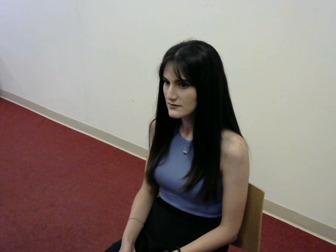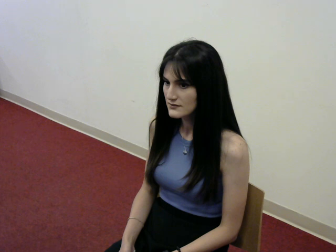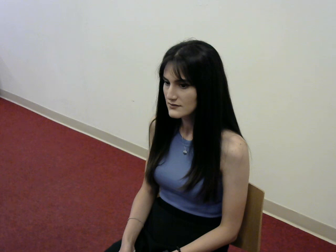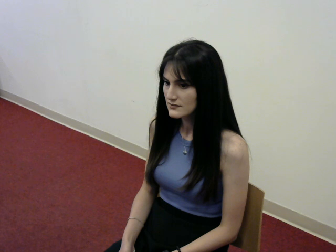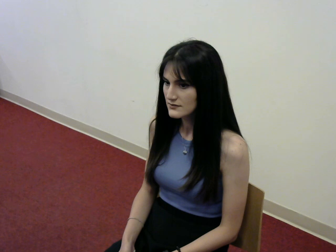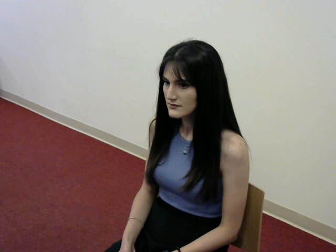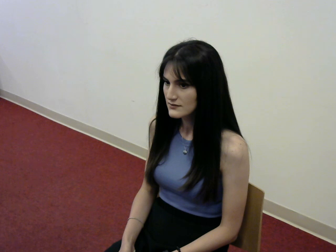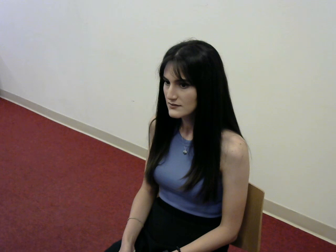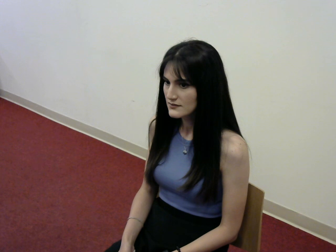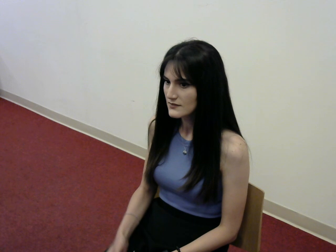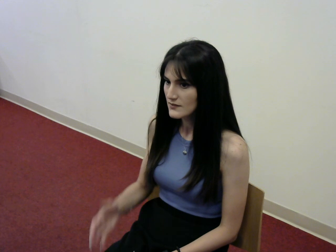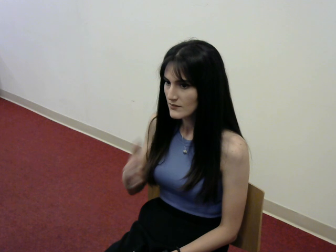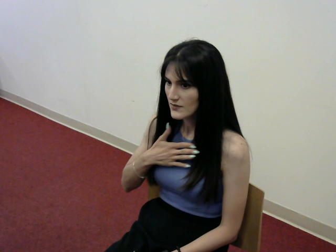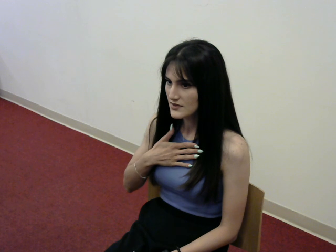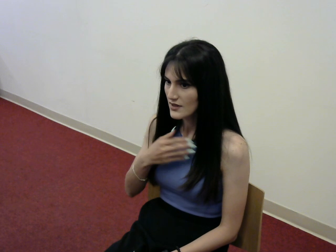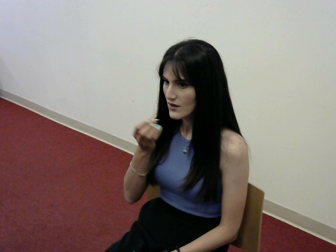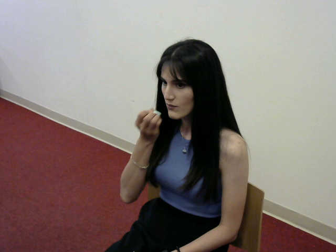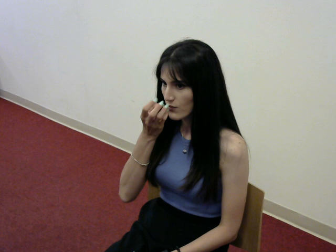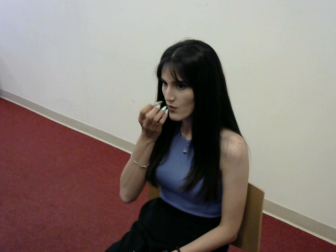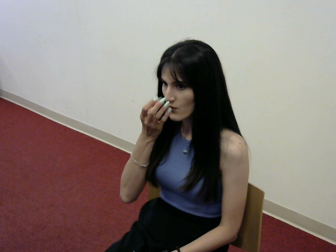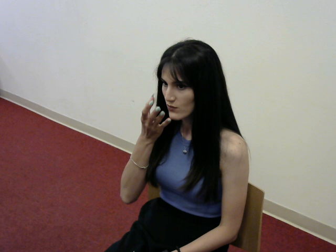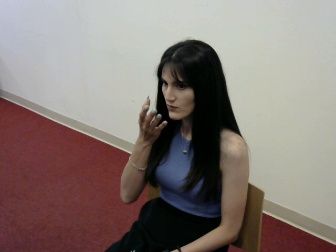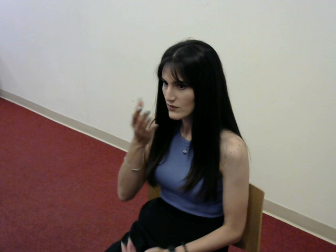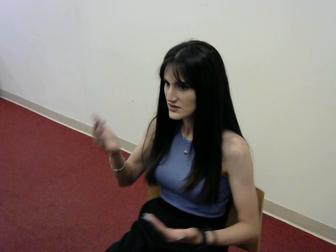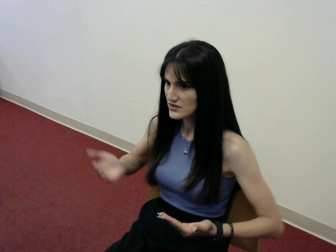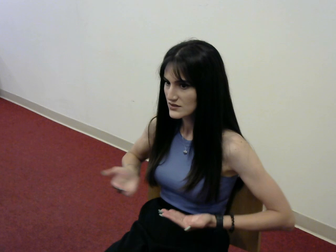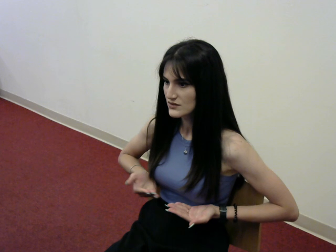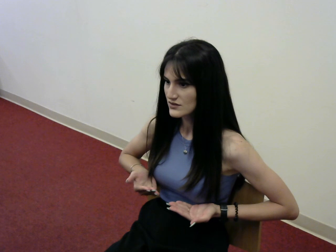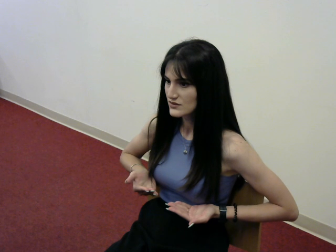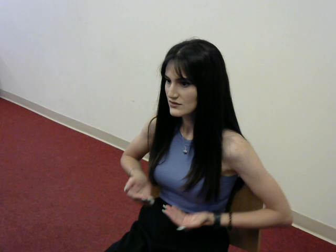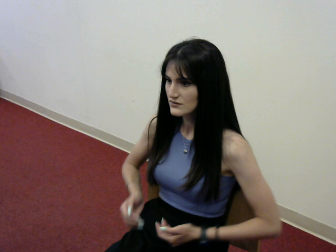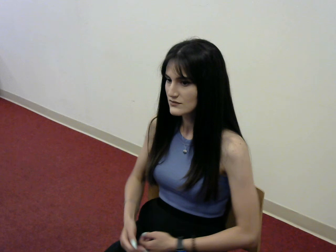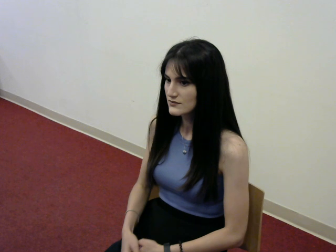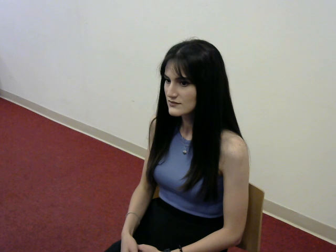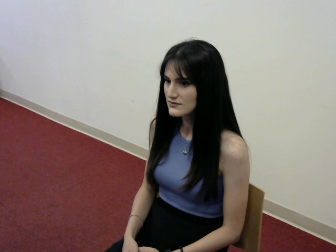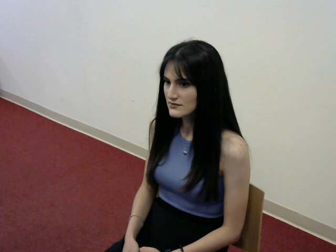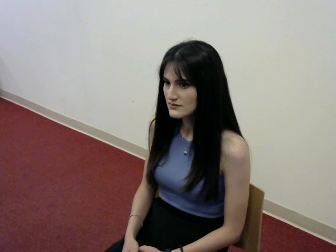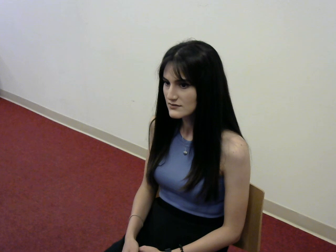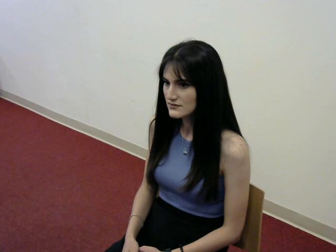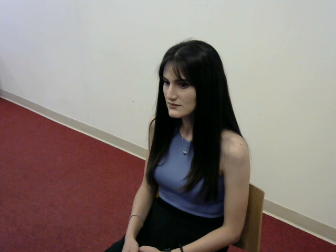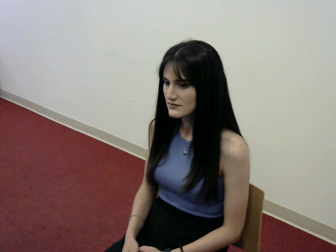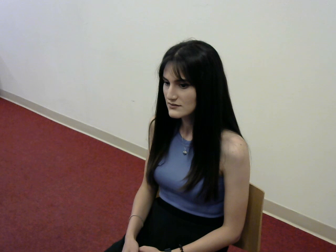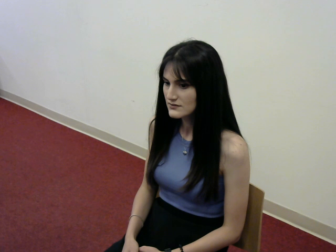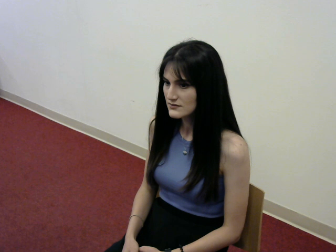Mən Bakıda yaşayıram